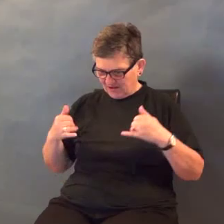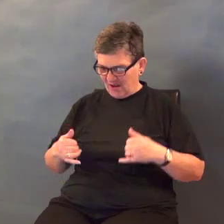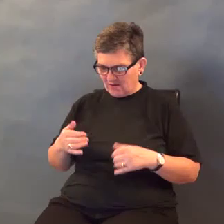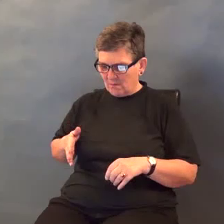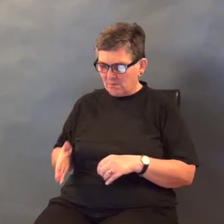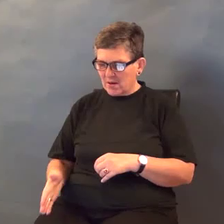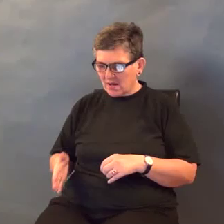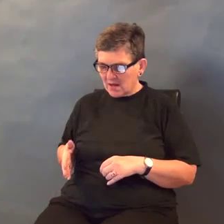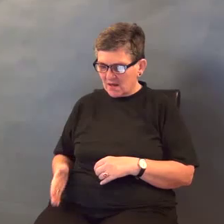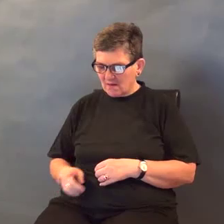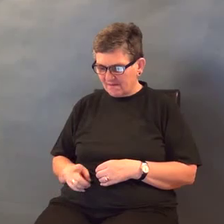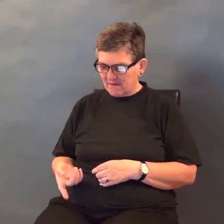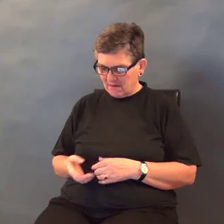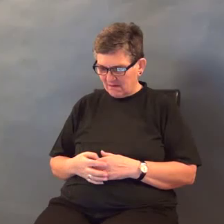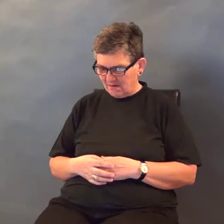Nie wolno piłować na siedząco.